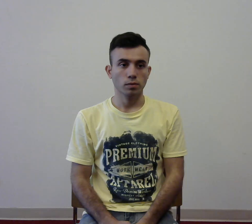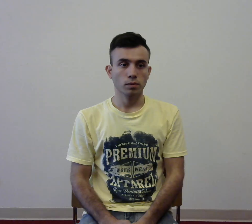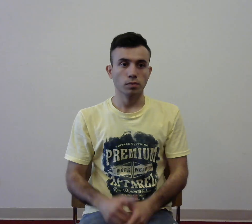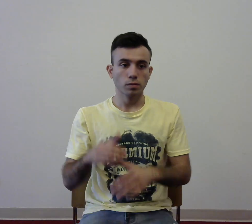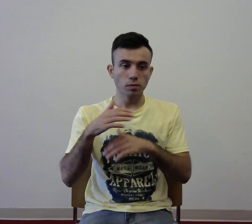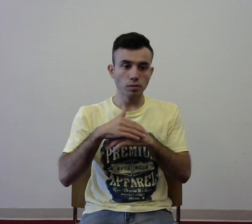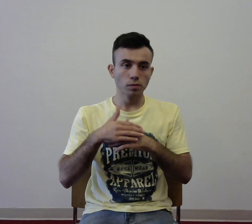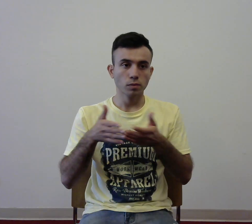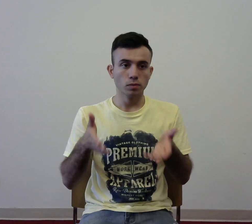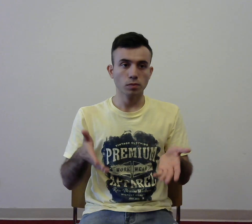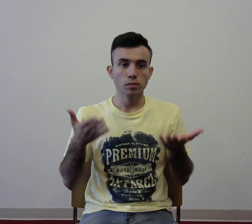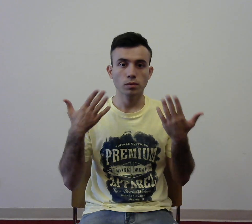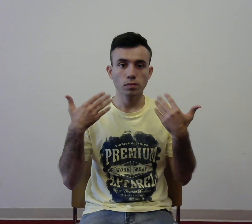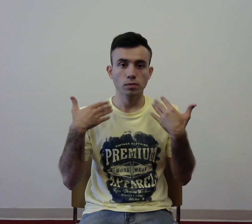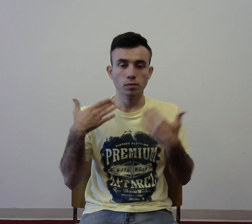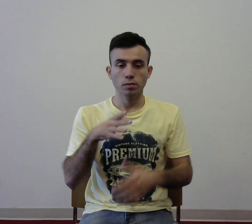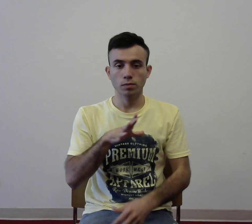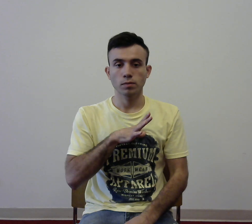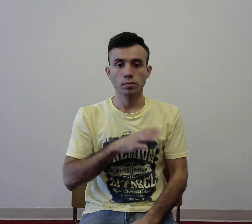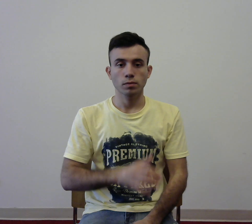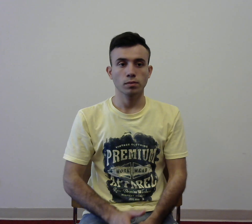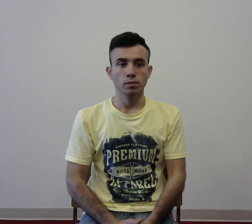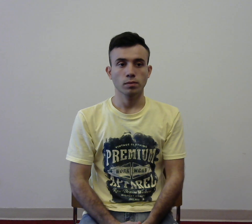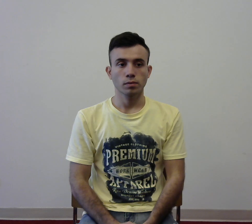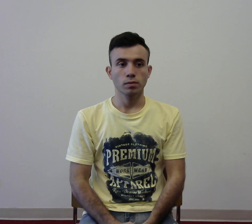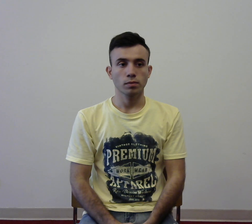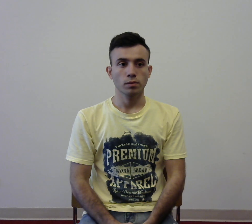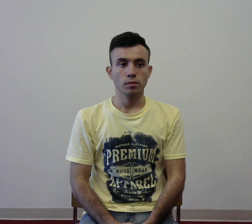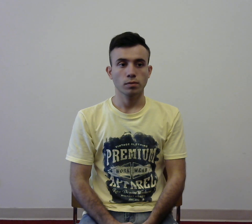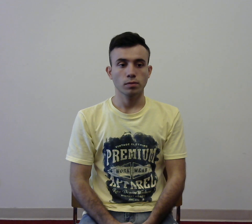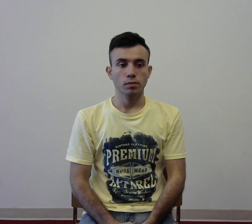Axşamlar bura sərin olur